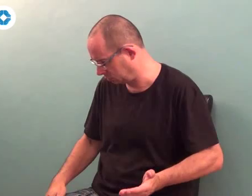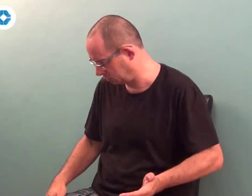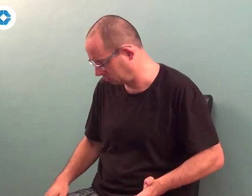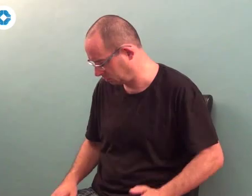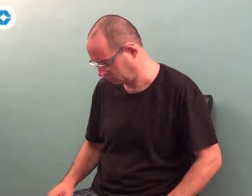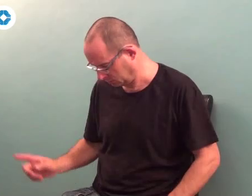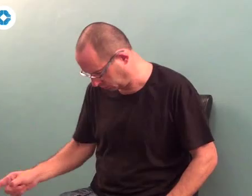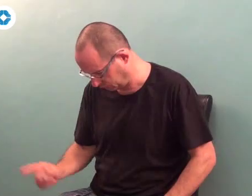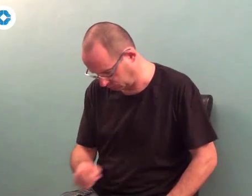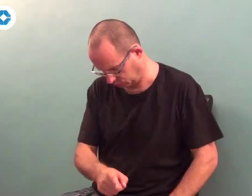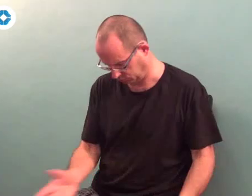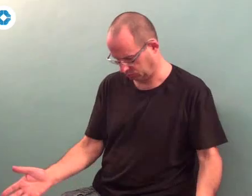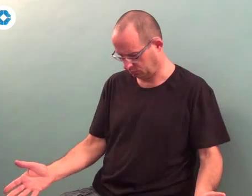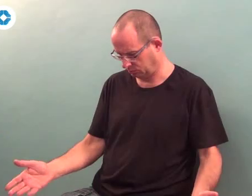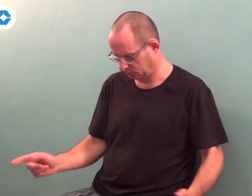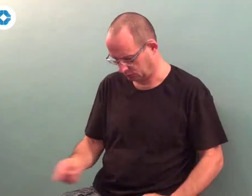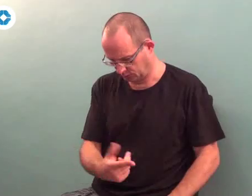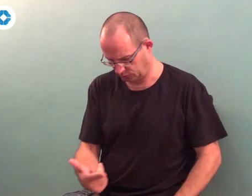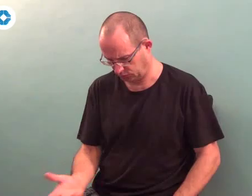Liczy, ale coś mu się nie zgadza. Były trzy, są dwa.